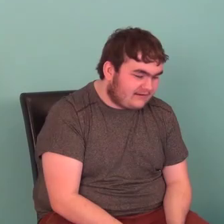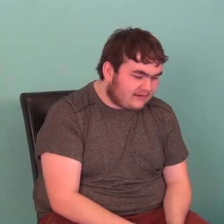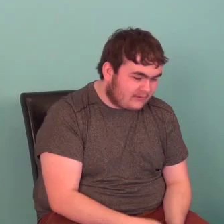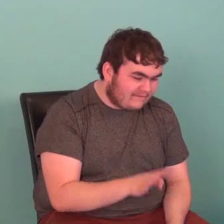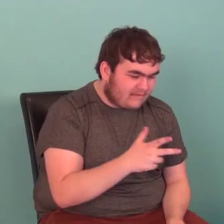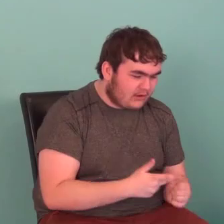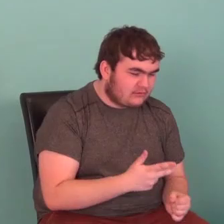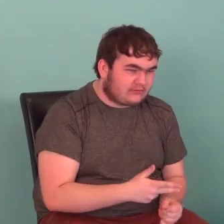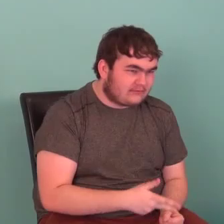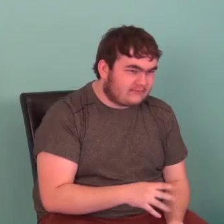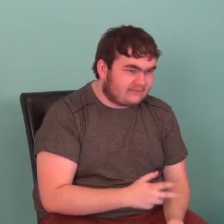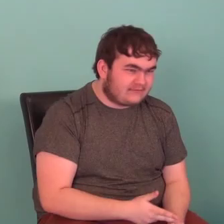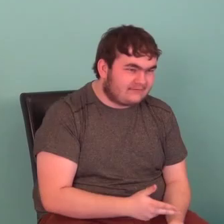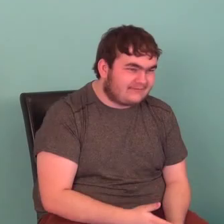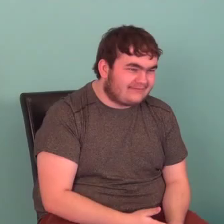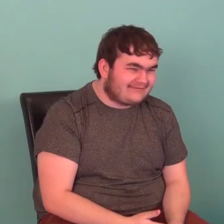Czwarta trzydzieści.